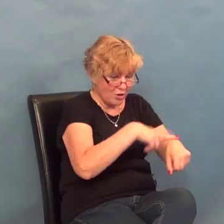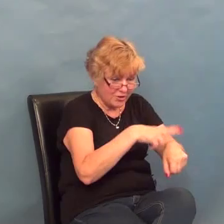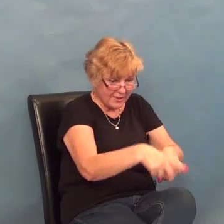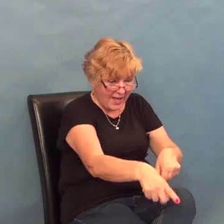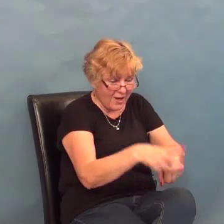Godzina.